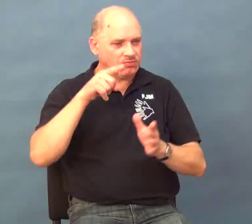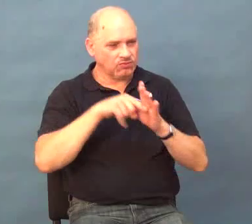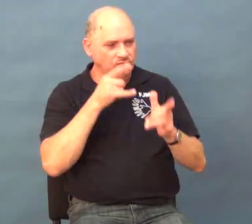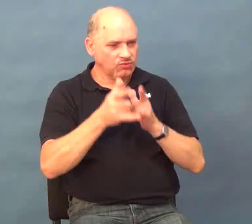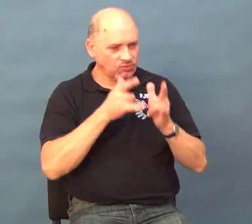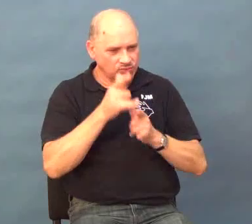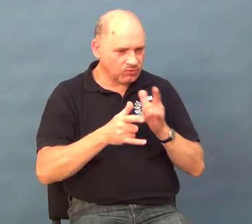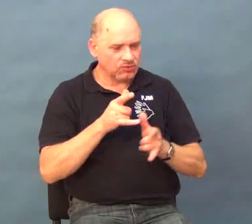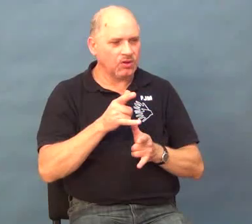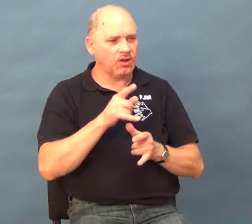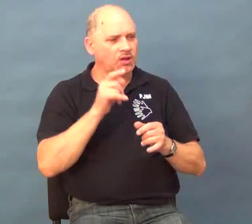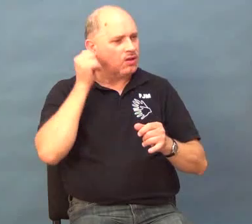Ucieka na rowerze.